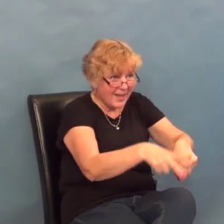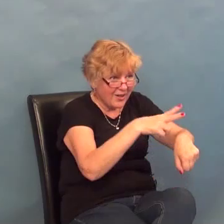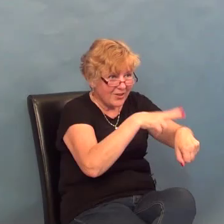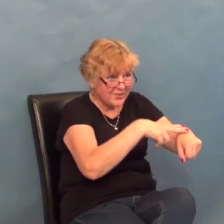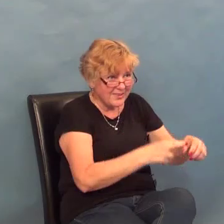Godzina.